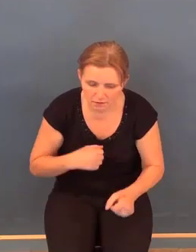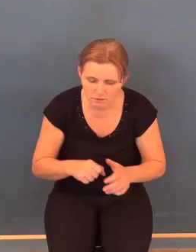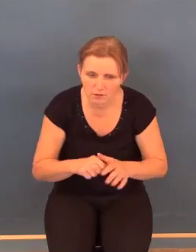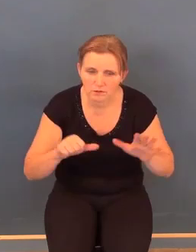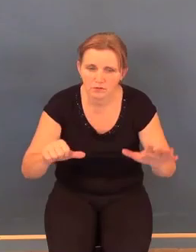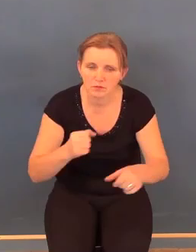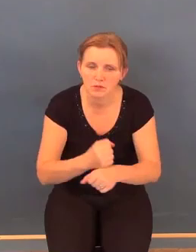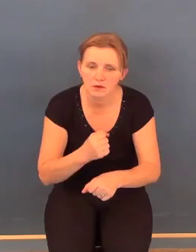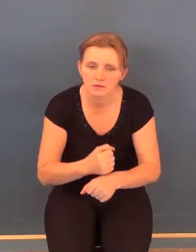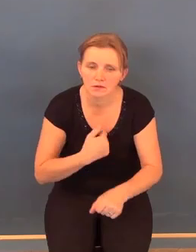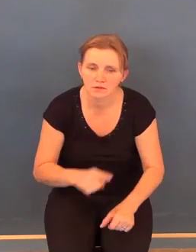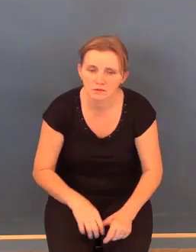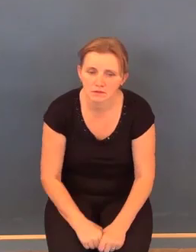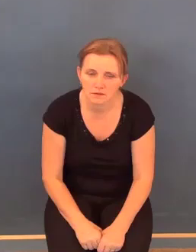Ja do szóstej pracuję.